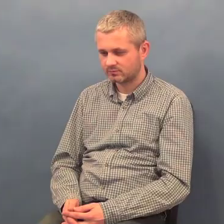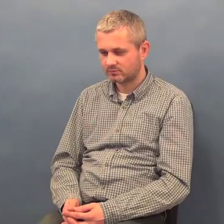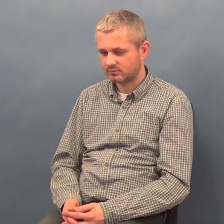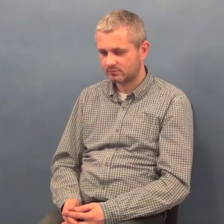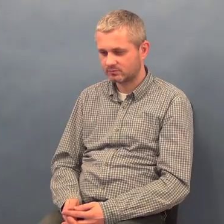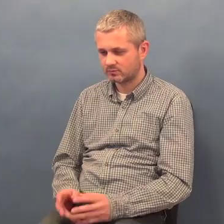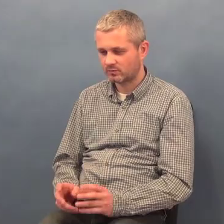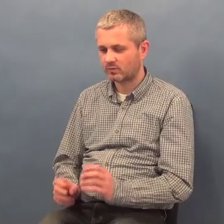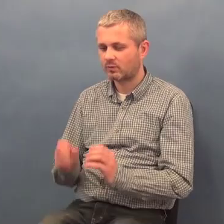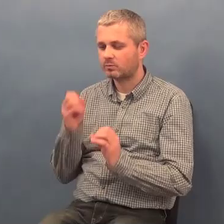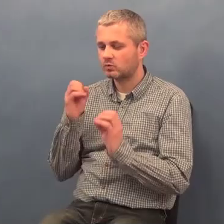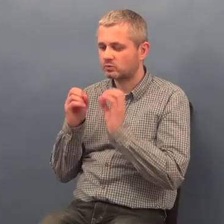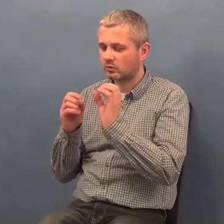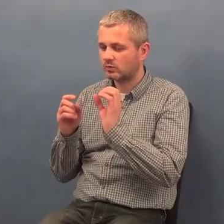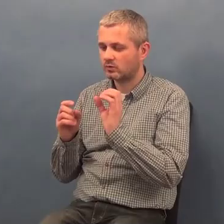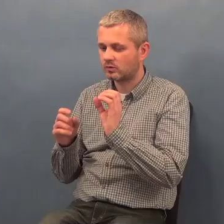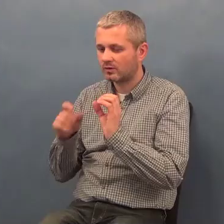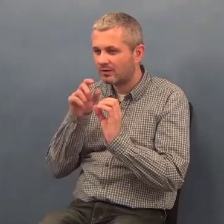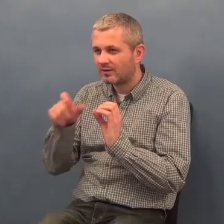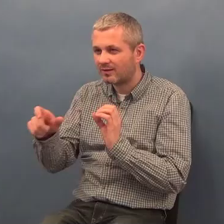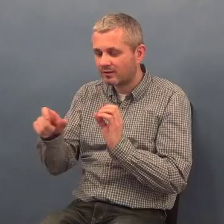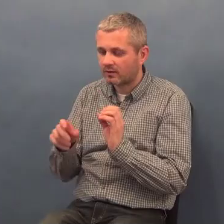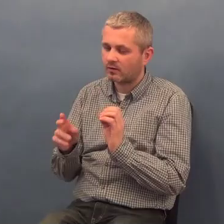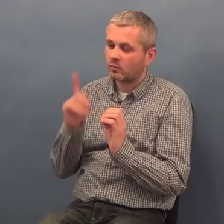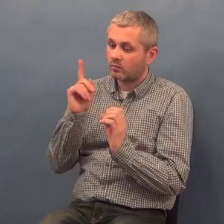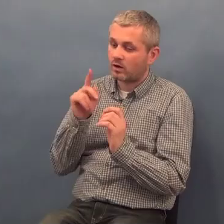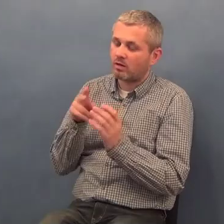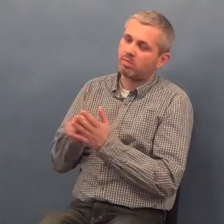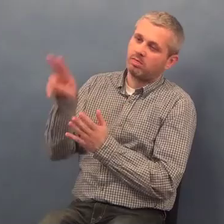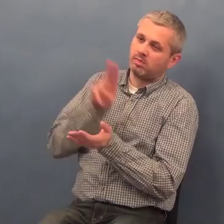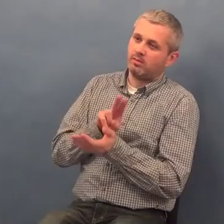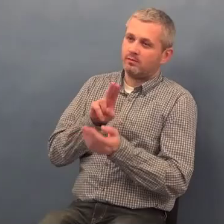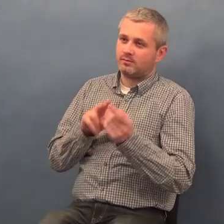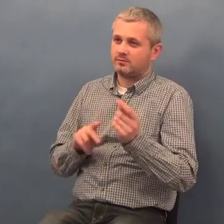Jest pociąg, a obok, wiesz, jest linia ostrzegająca przed upadkiem.